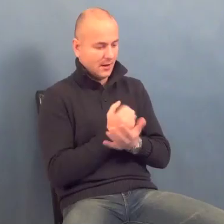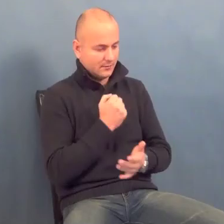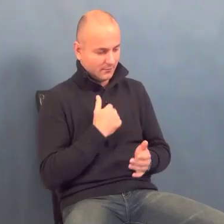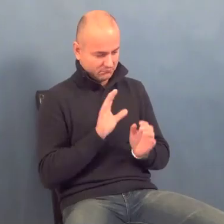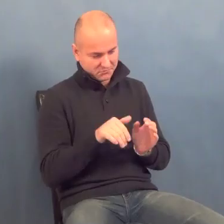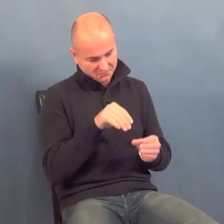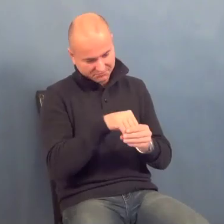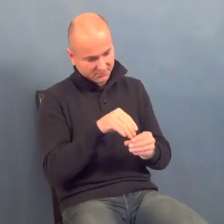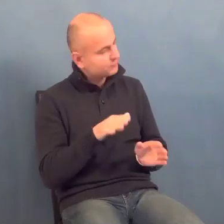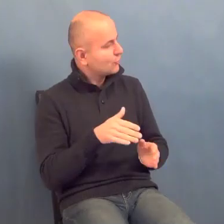W trakcie sprzątania.